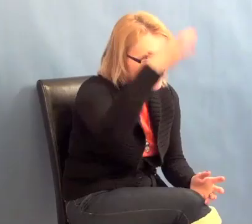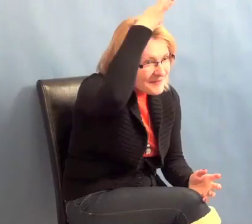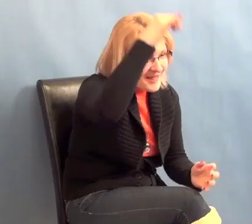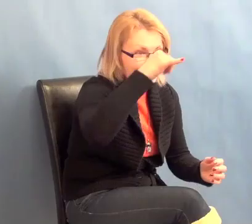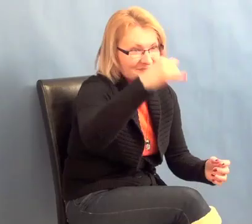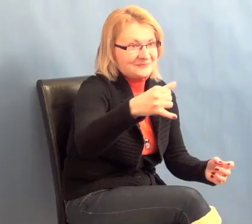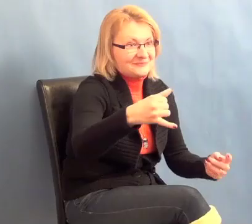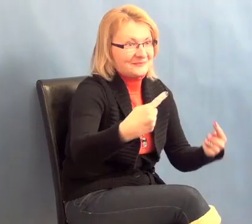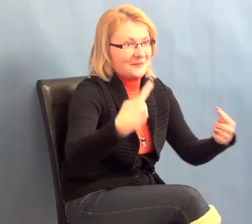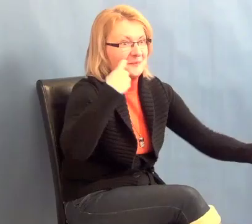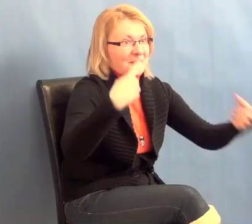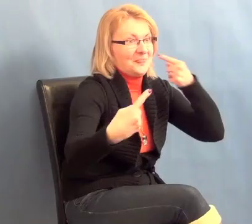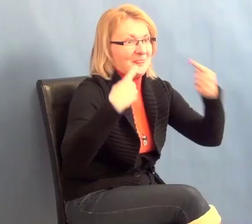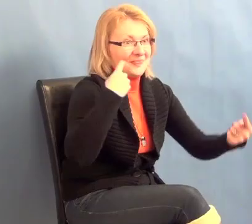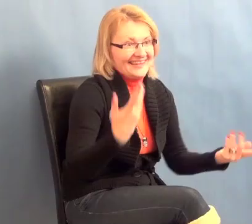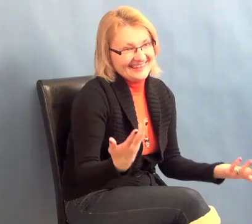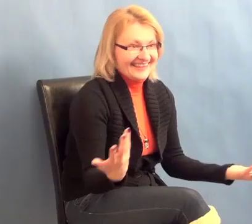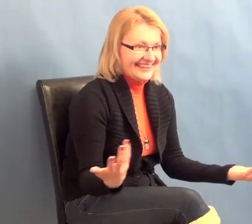W małe łatwo spudłować.